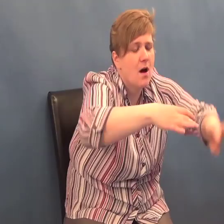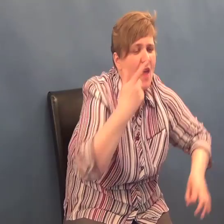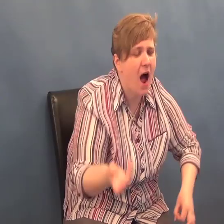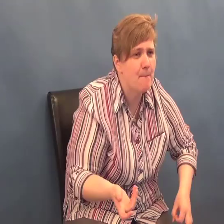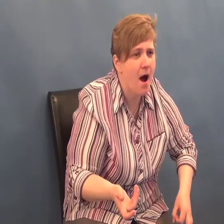A nie ma!